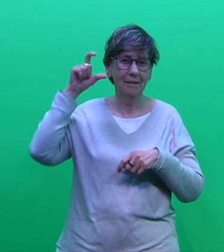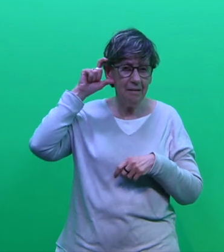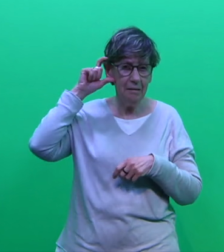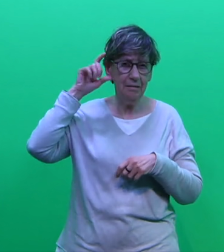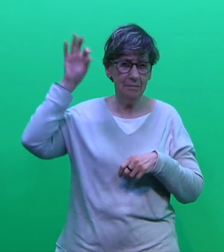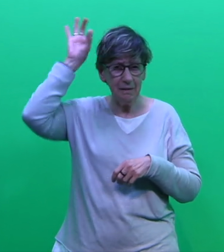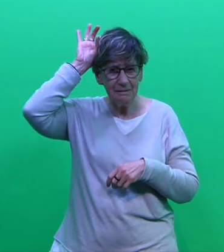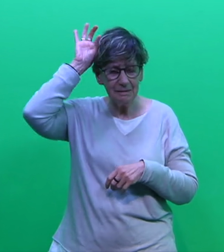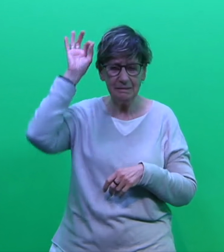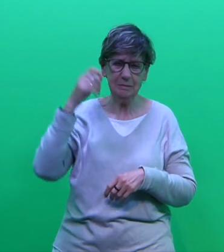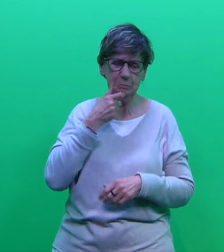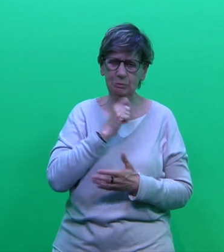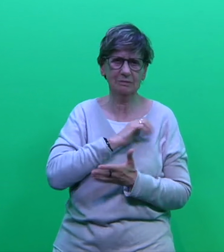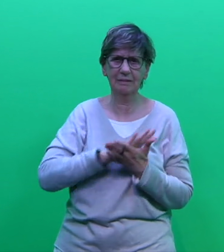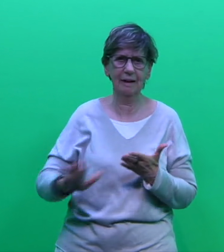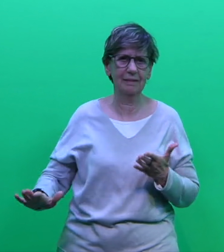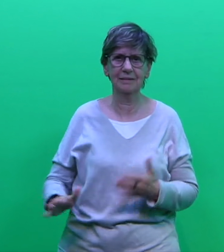No m'agraden gens els audiòfons ni l'implant.